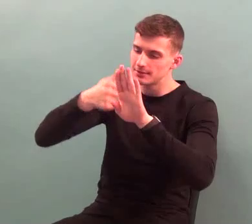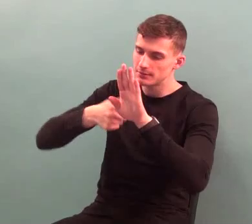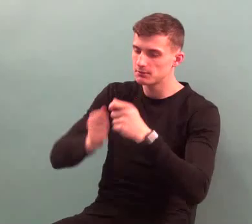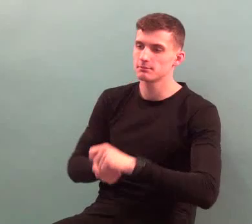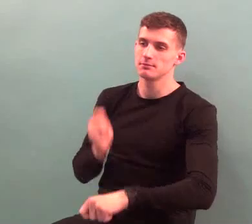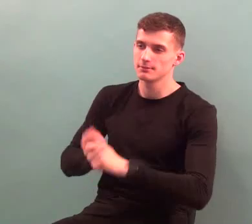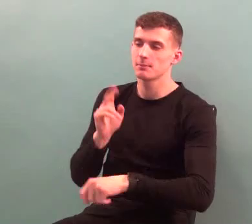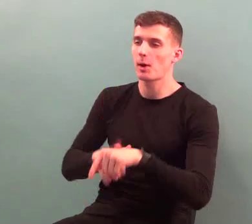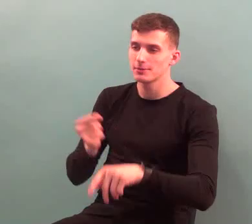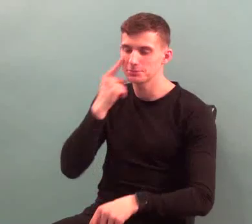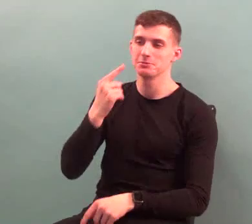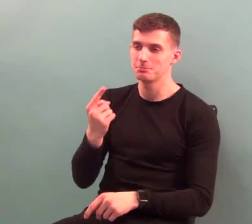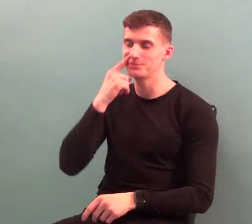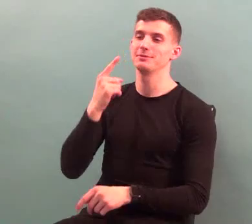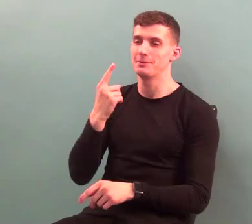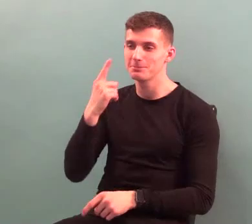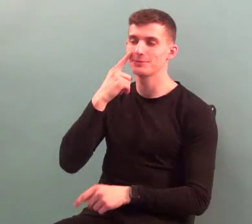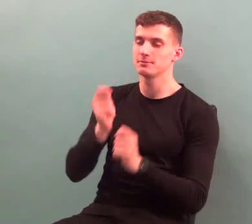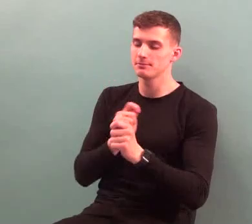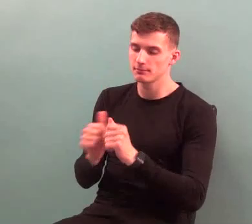Resztki kitu odrzuca w tył, a policjant dostaje nimi w twarz.